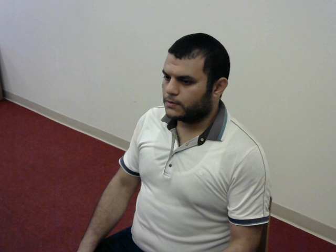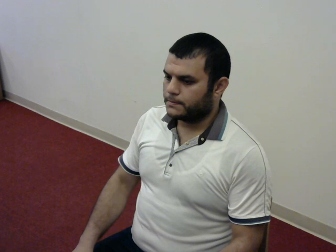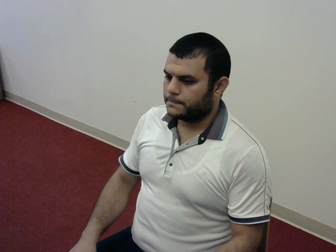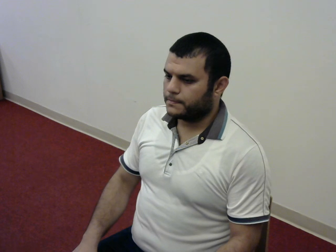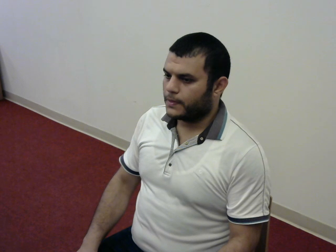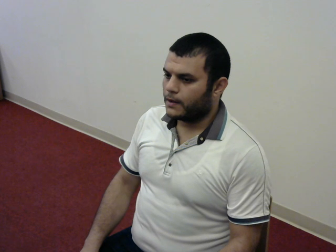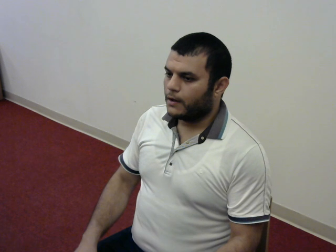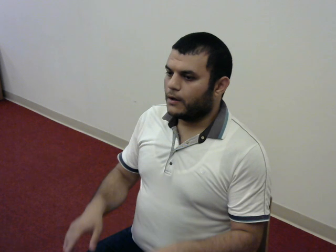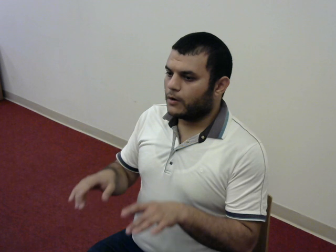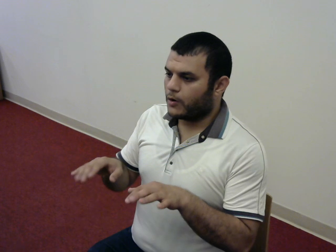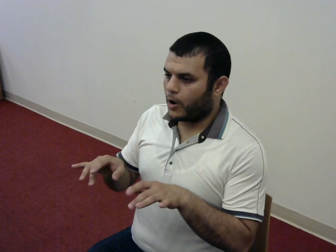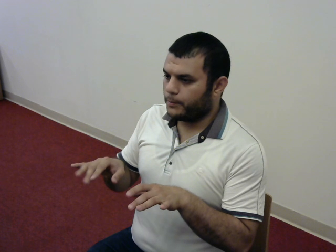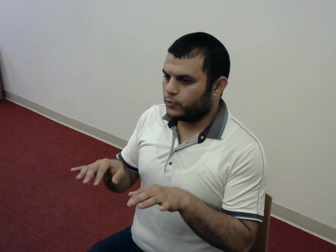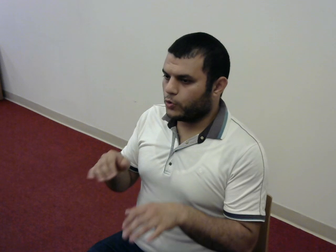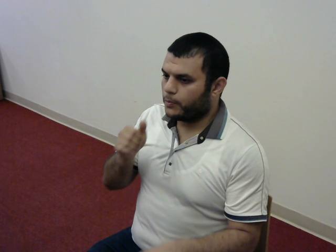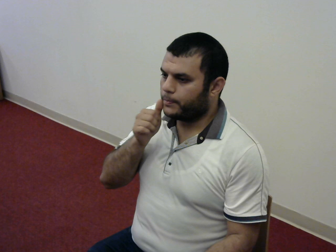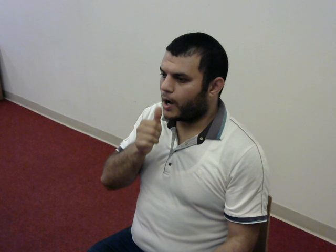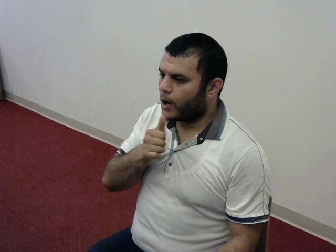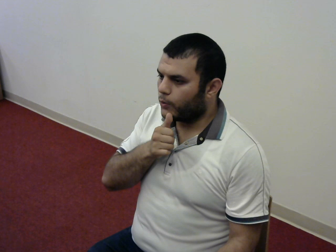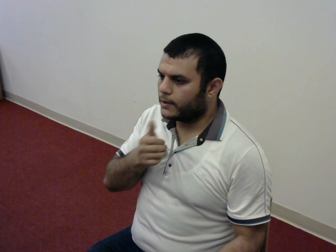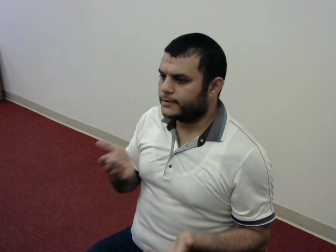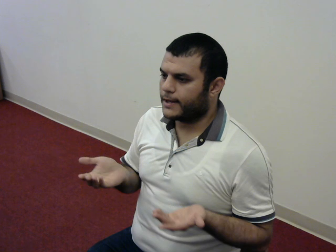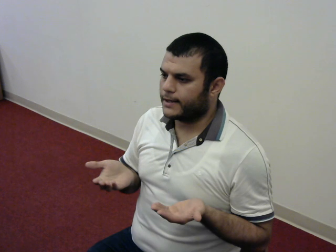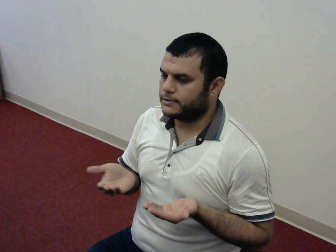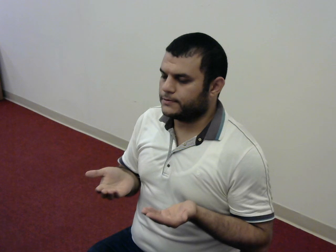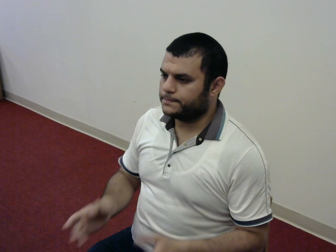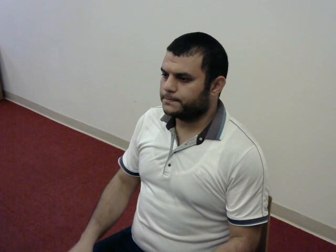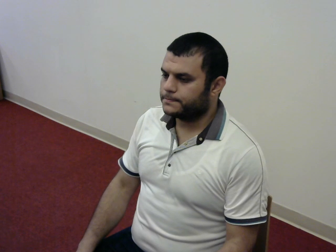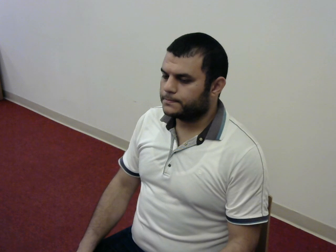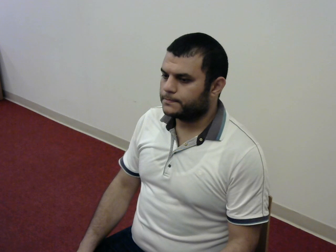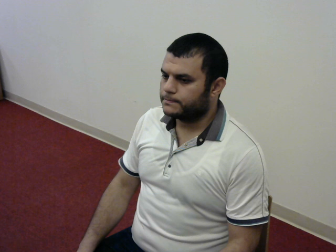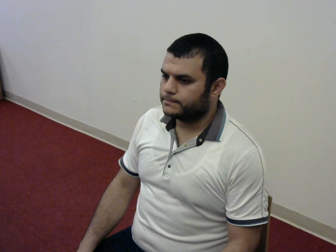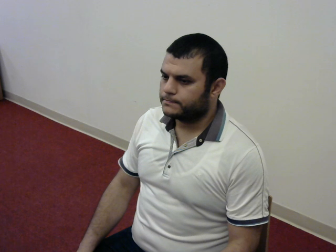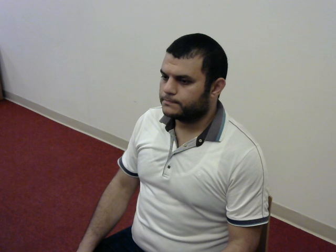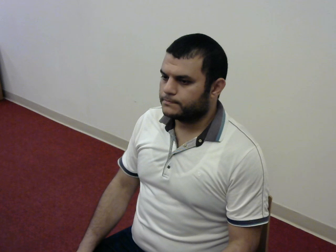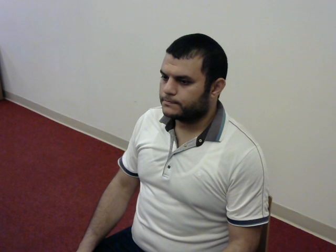Kompüterin parolu nədir?